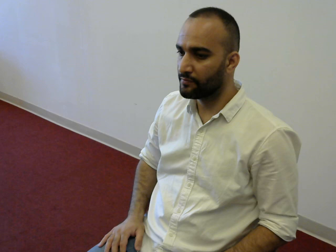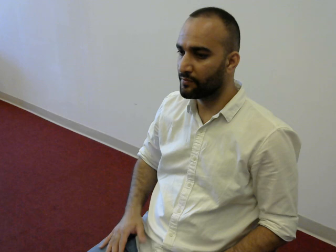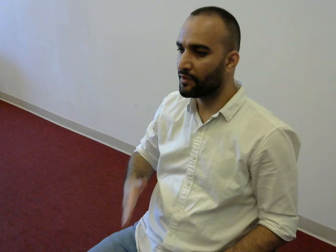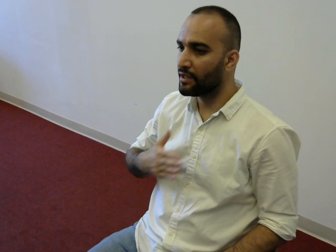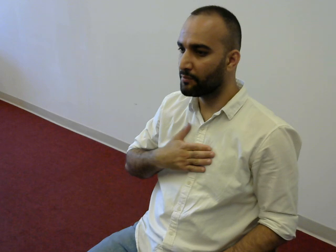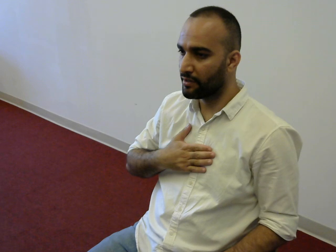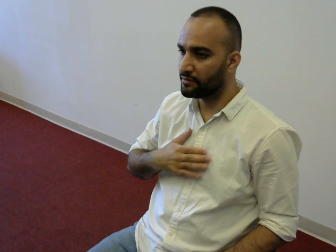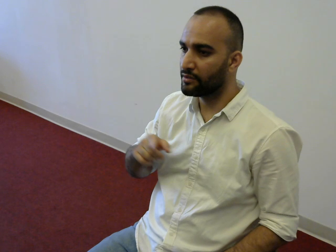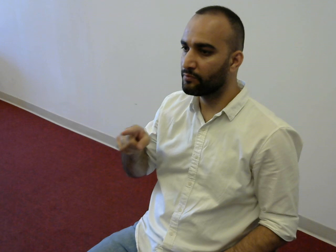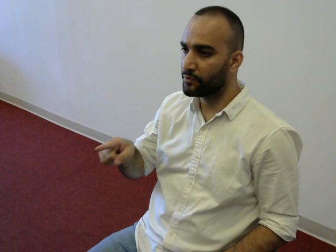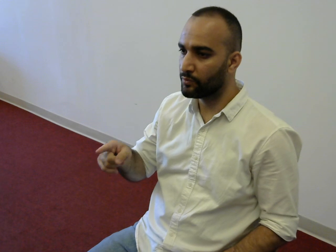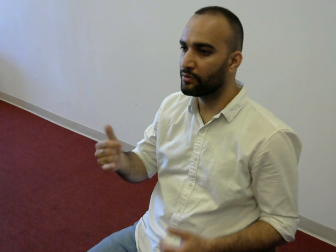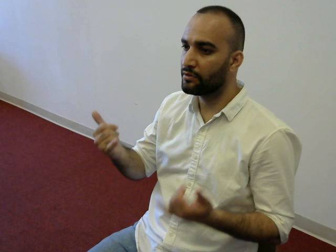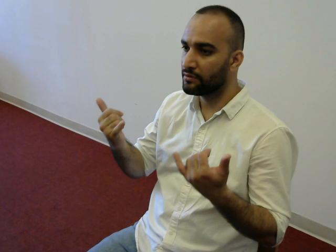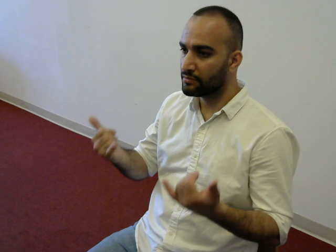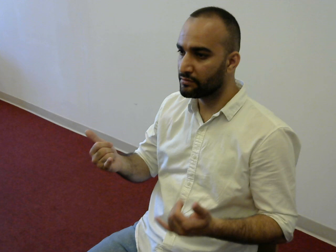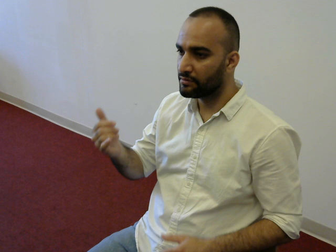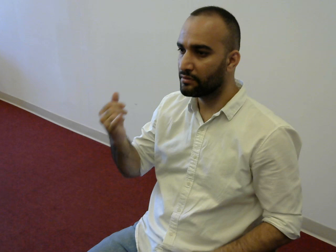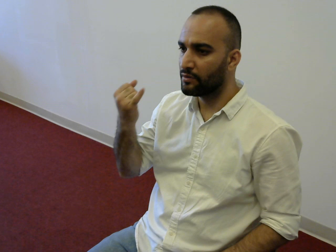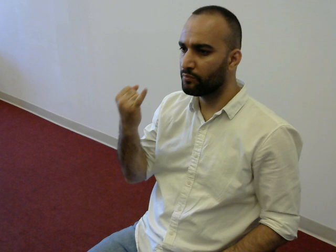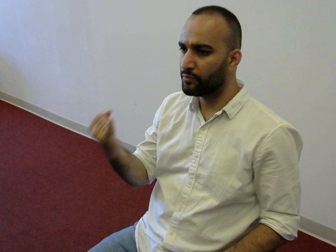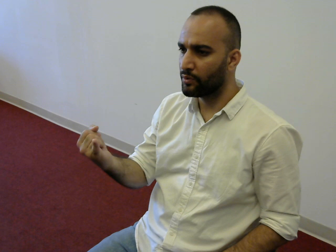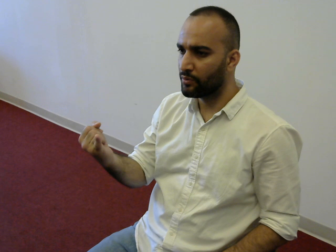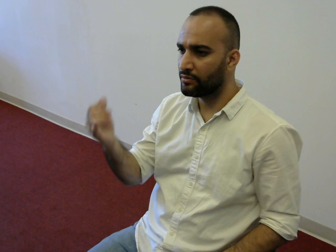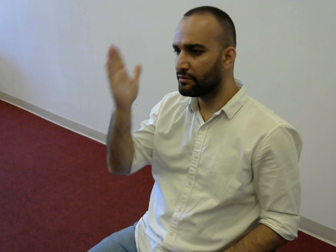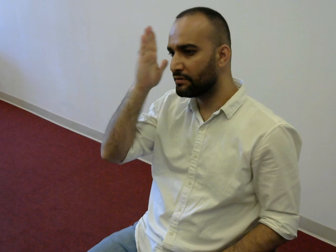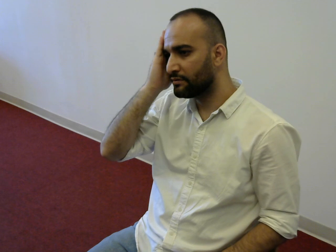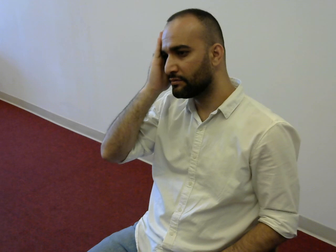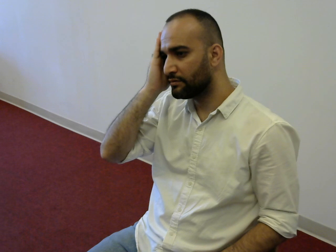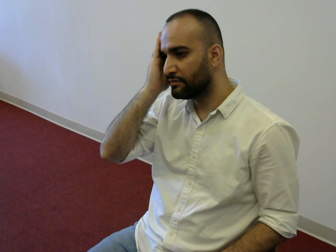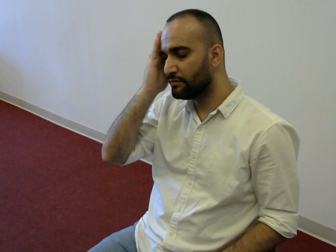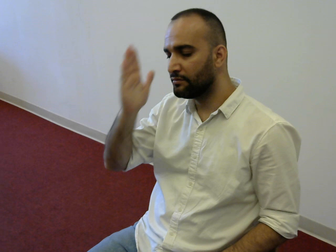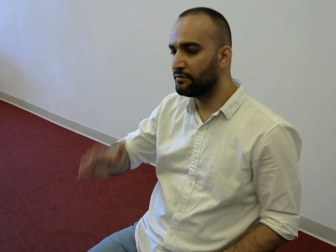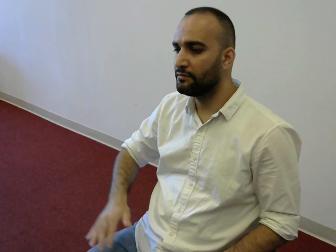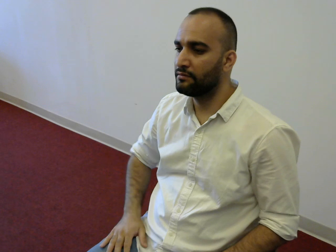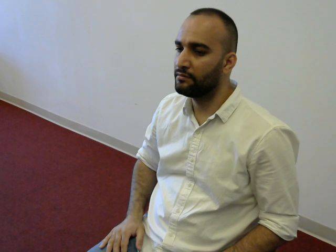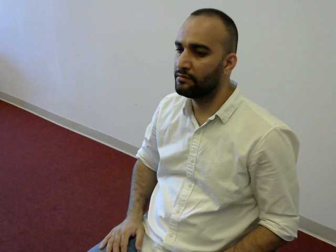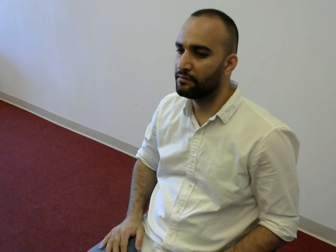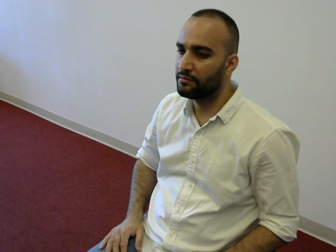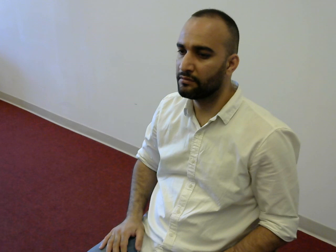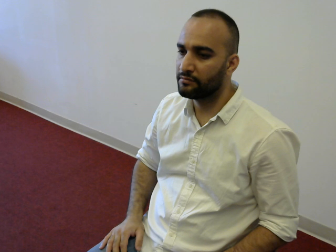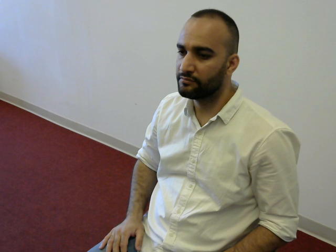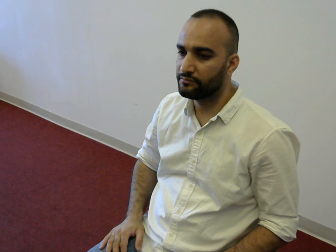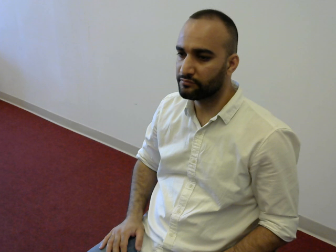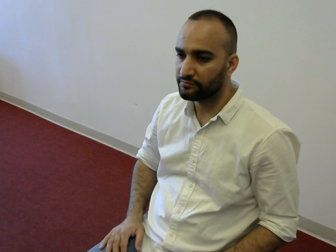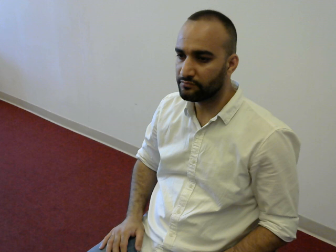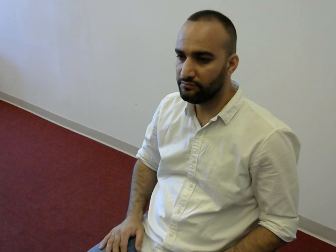Mən bu gün pis yatmışam